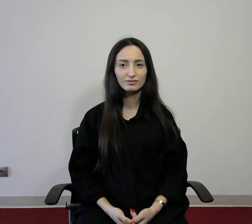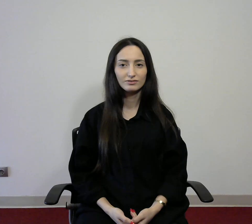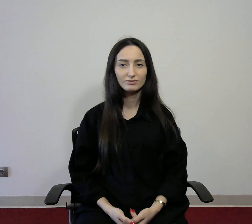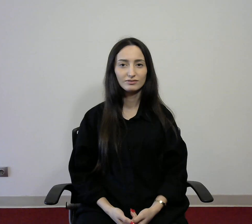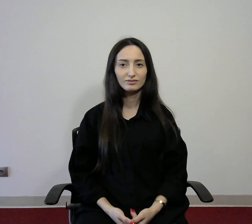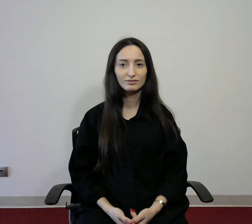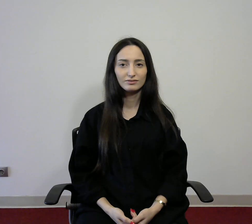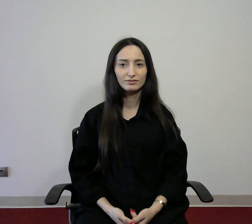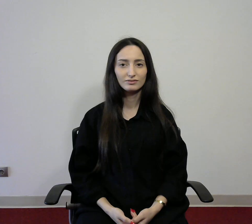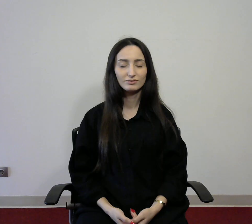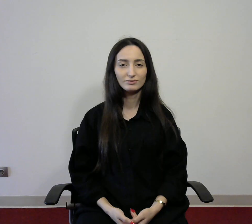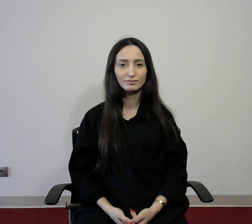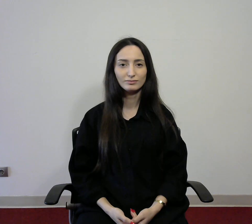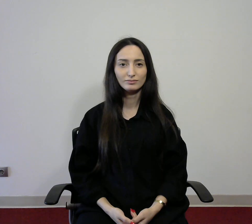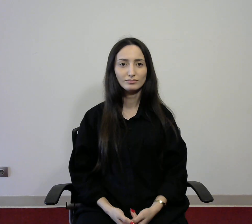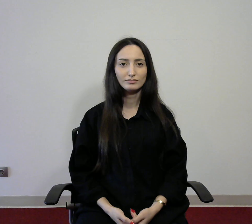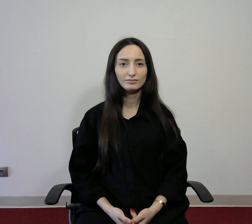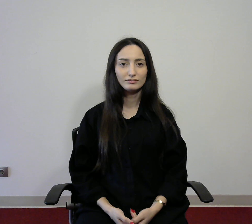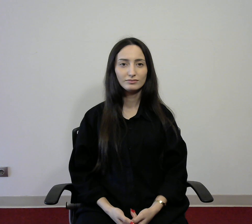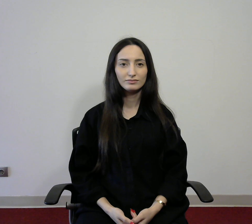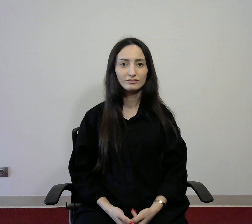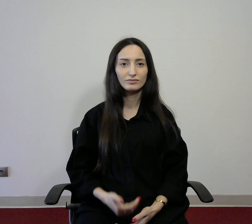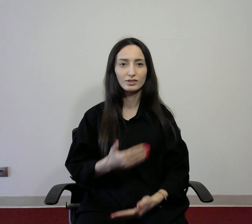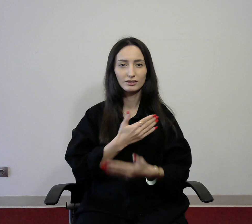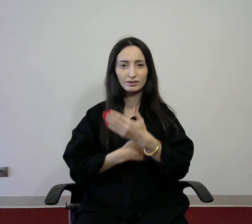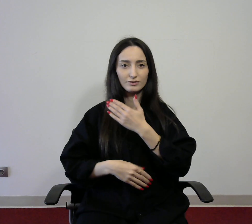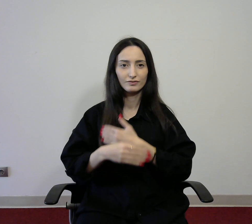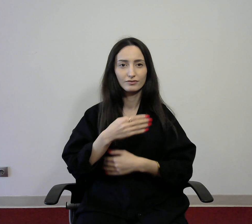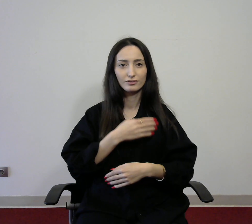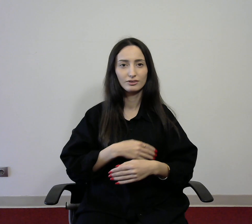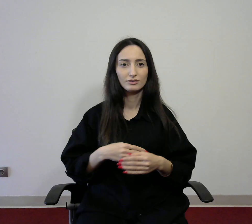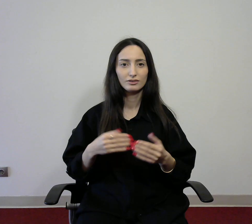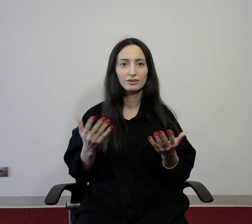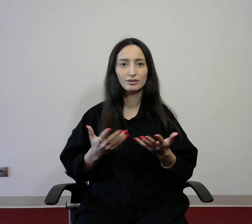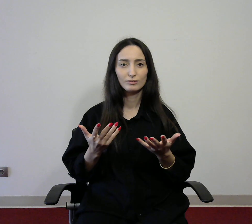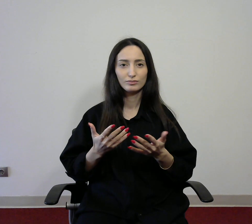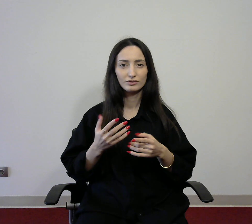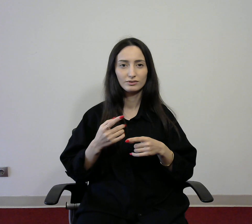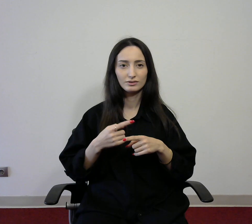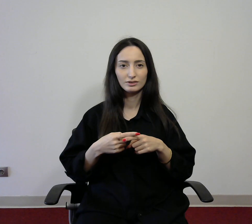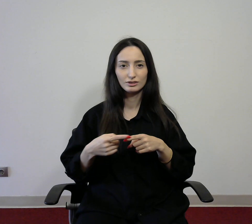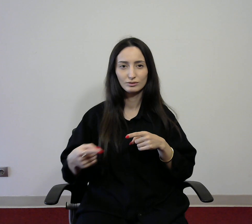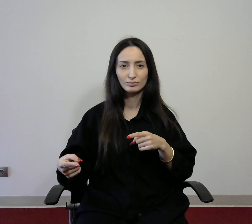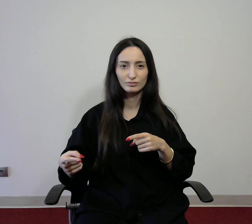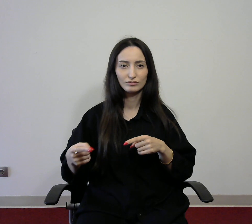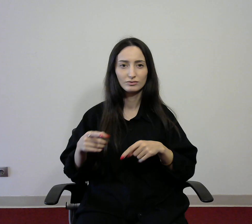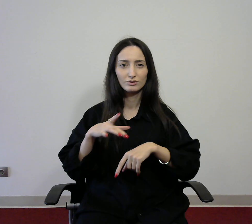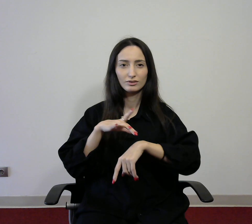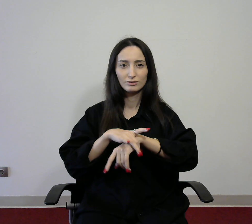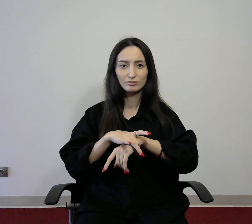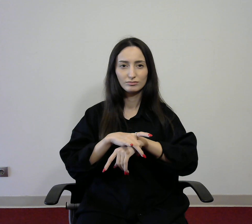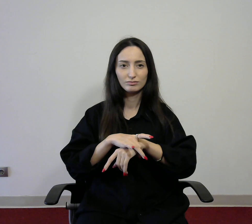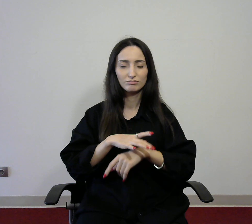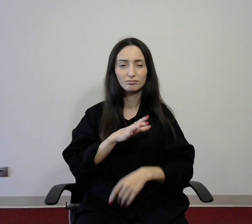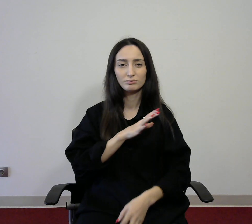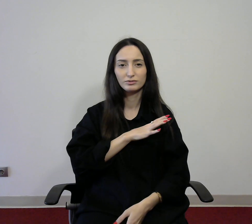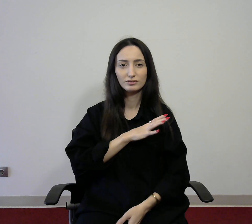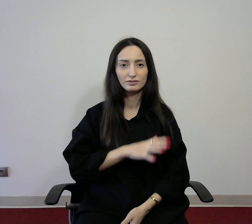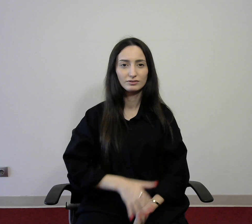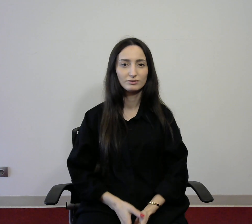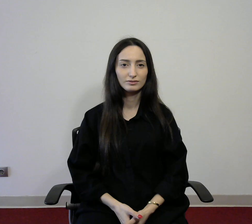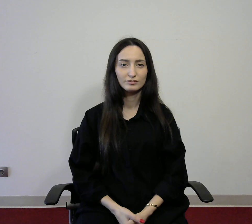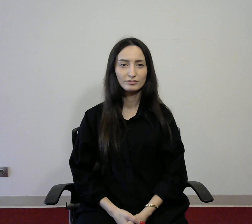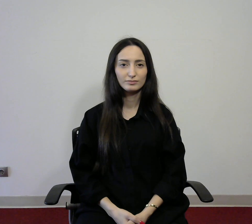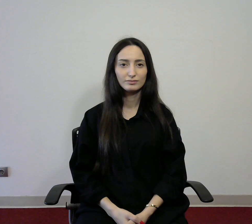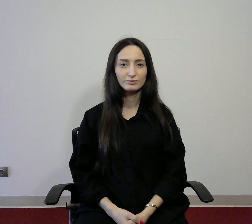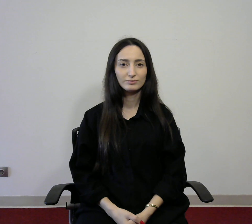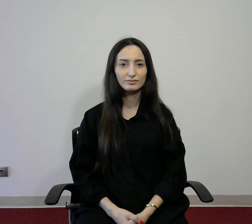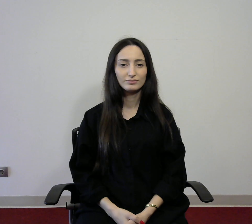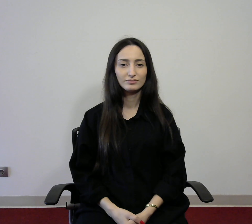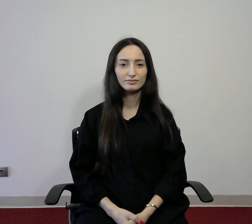Əlillik hansı müddətə müəyyən olunur?